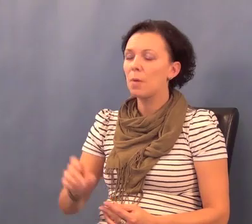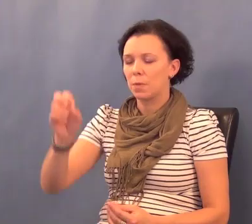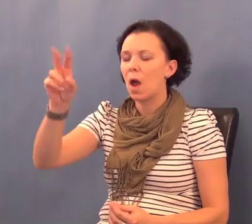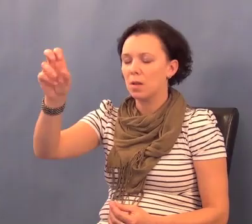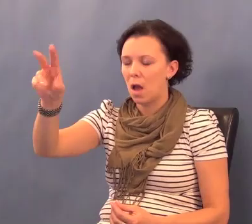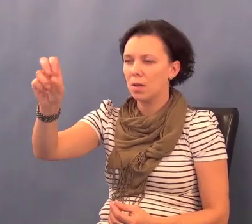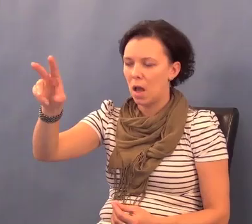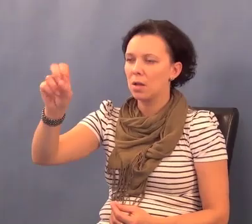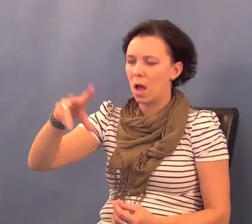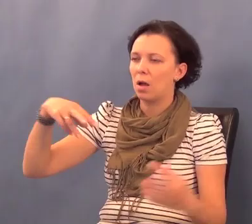Tak, tak, tak.